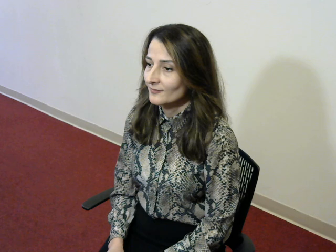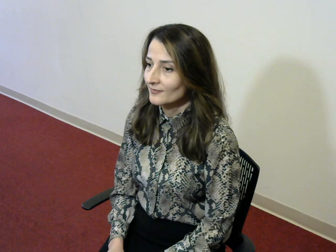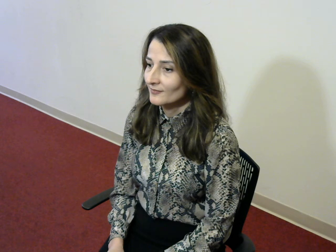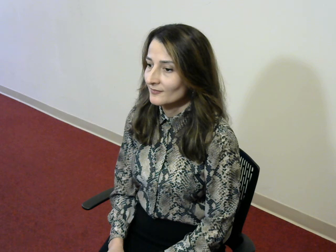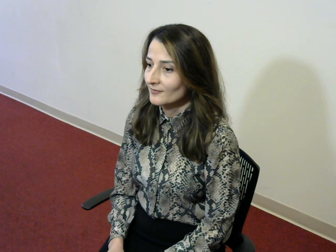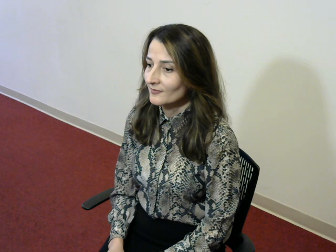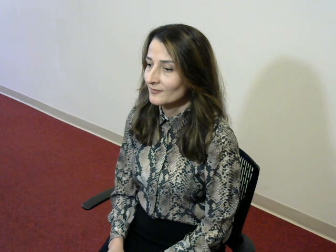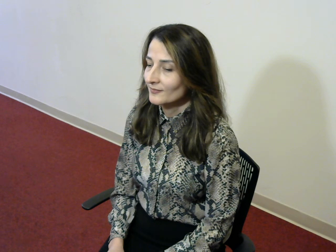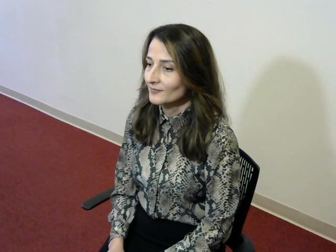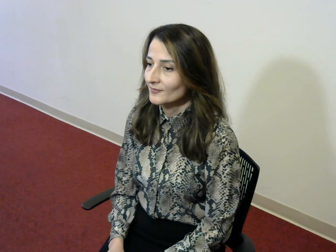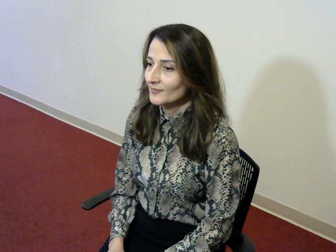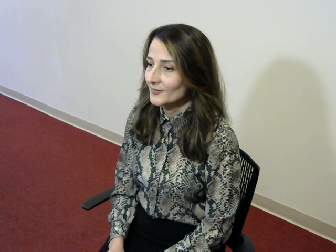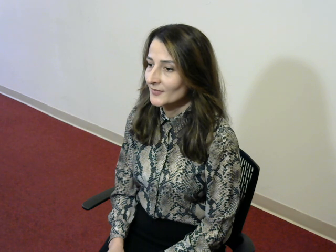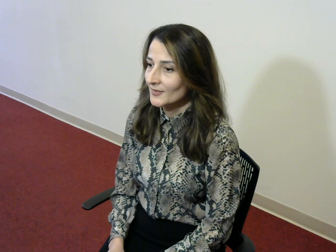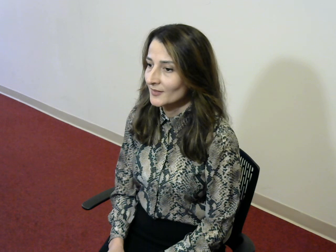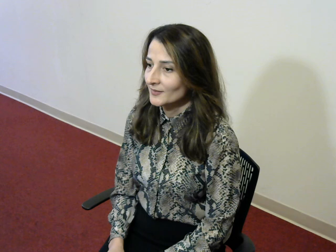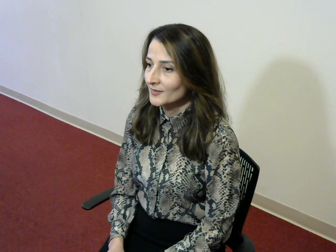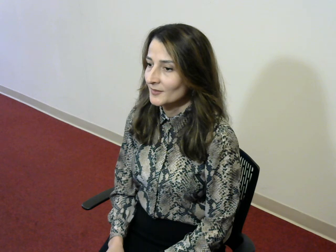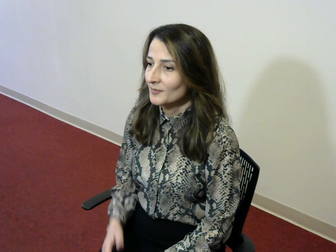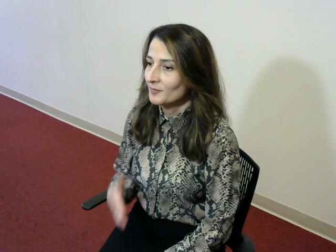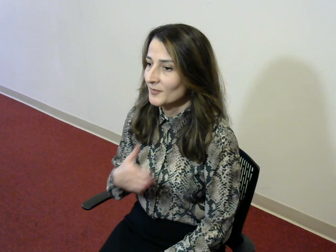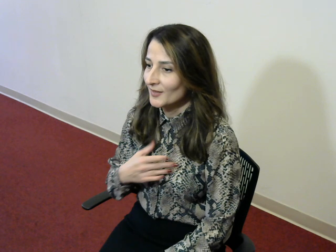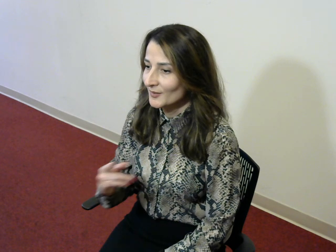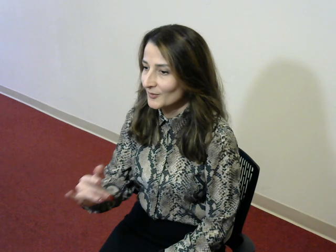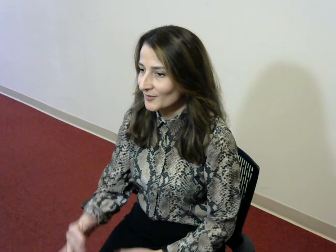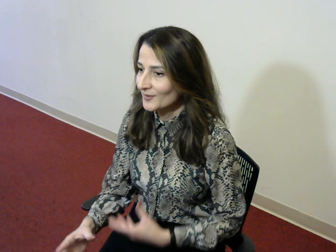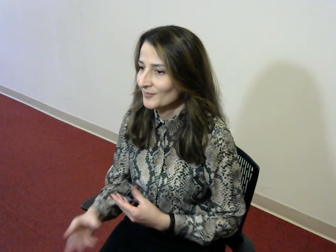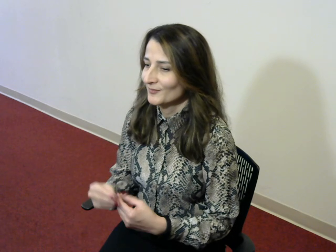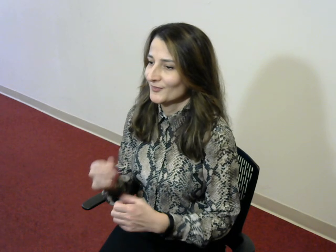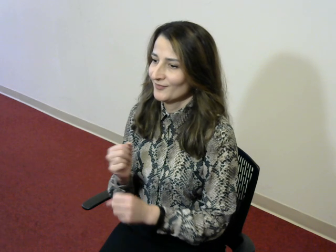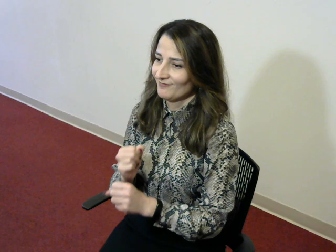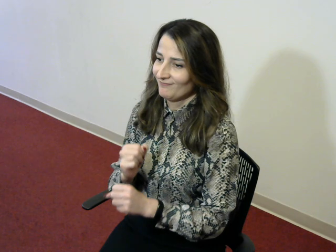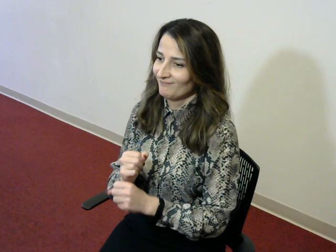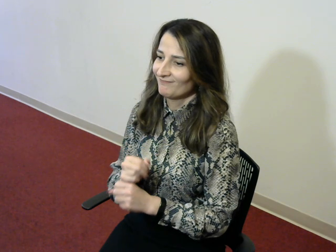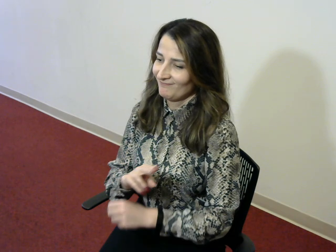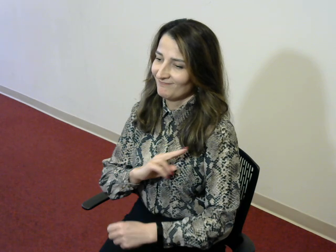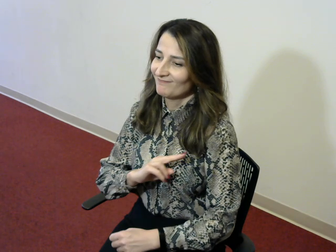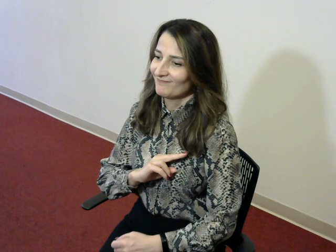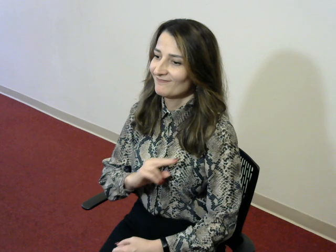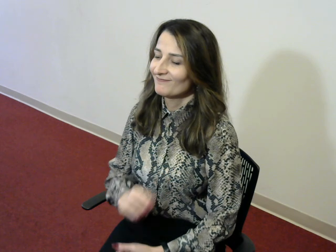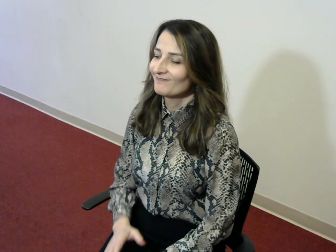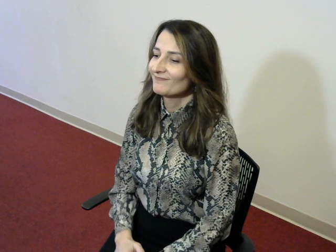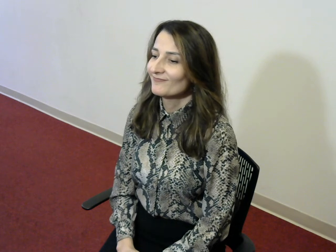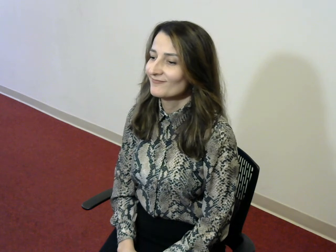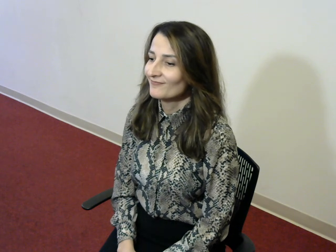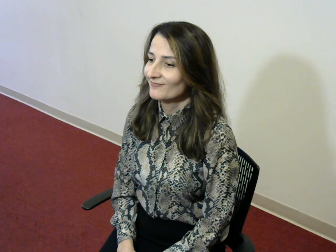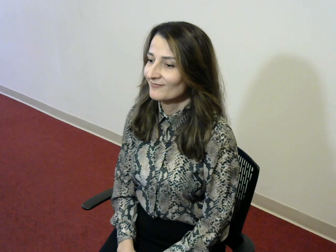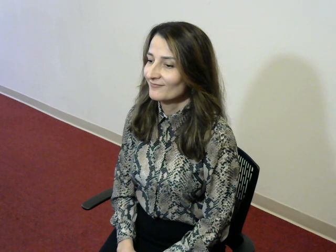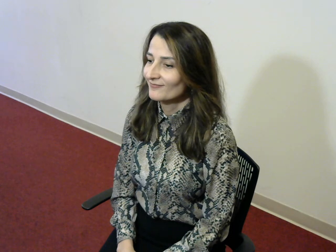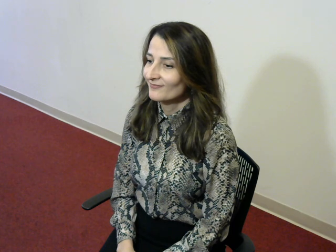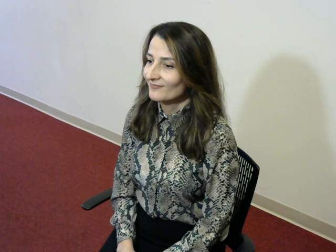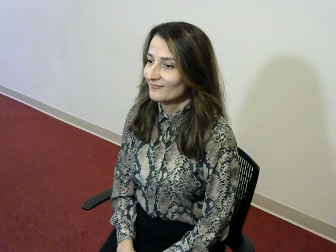Mən uşaqlarla işləməyi sevirəm